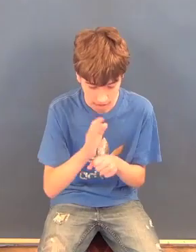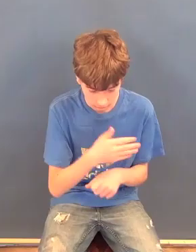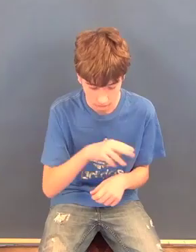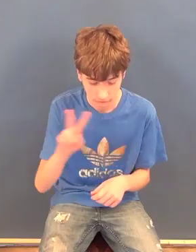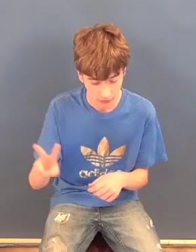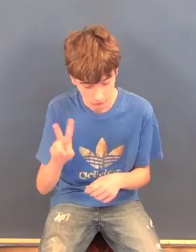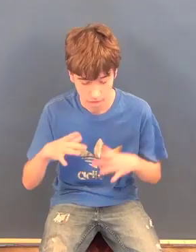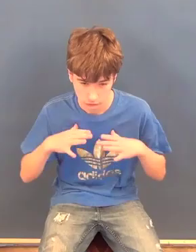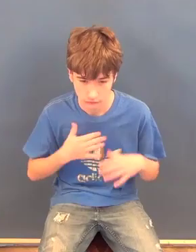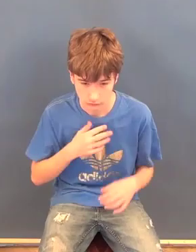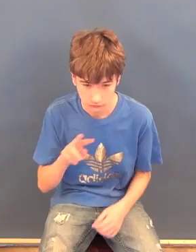Potem dwie godziny mam wolne.